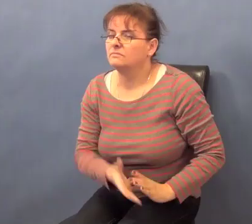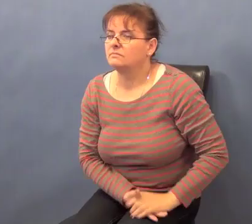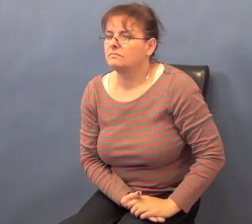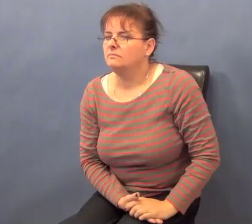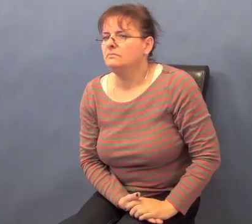Ona.